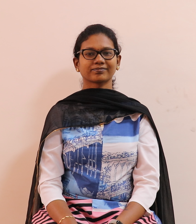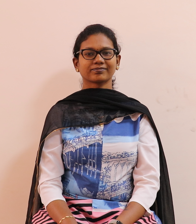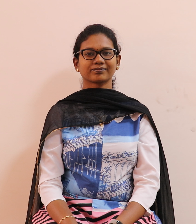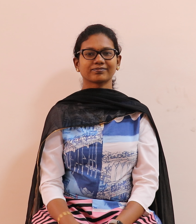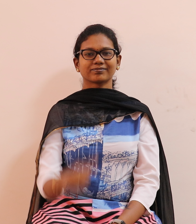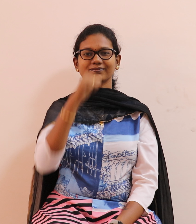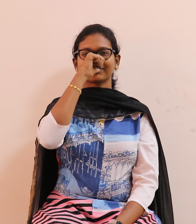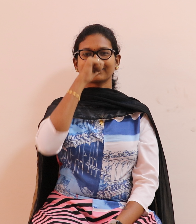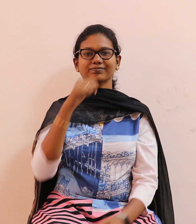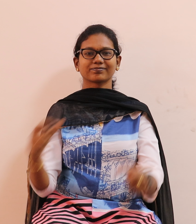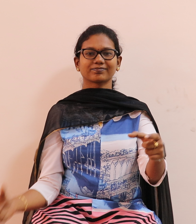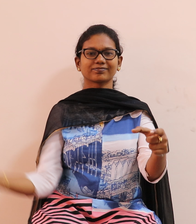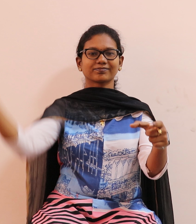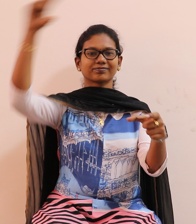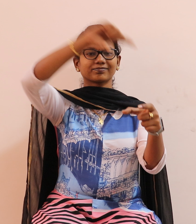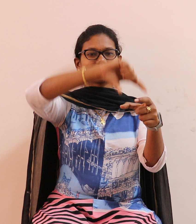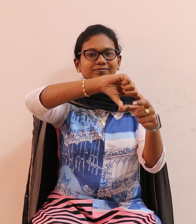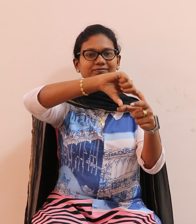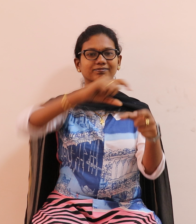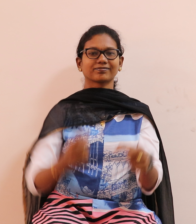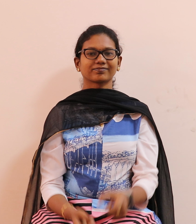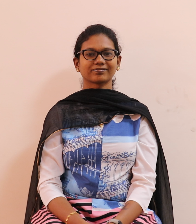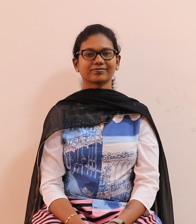pour some more water into the glass